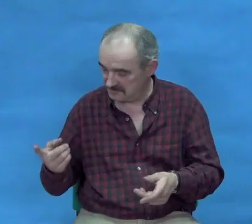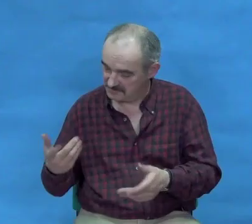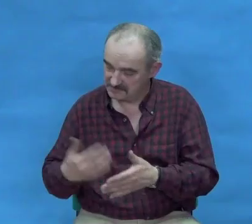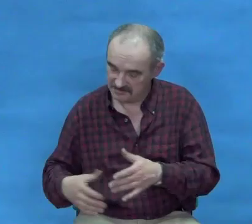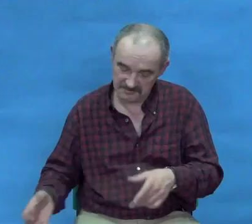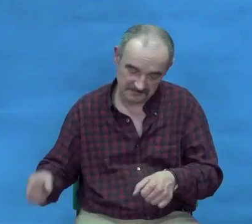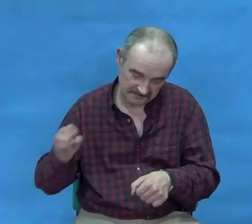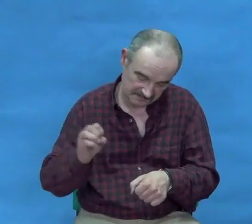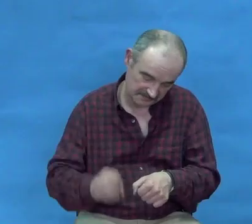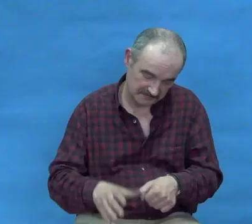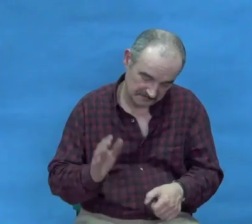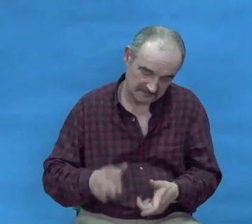Wrzucił ją do kosza.